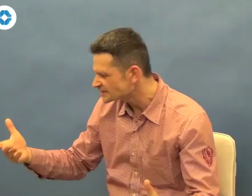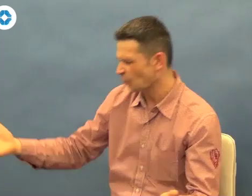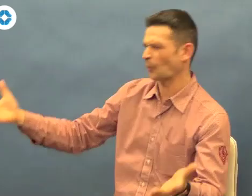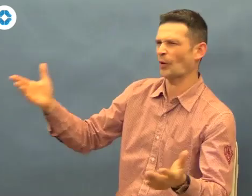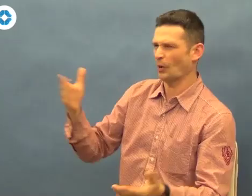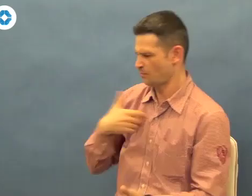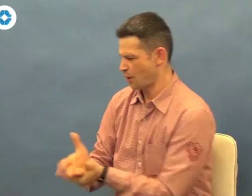Pomogli mu.